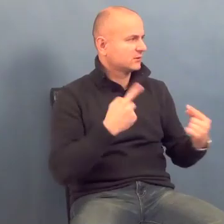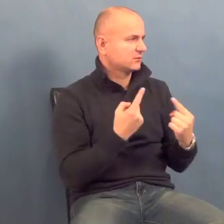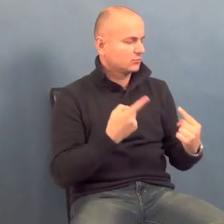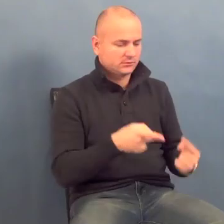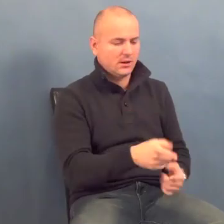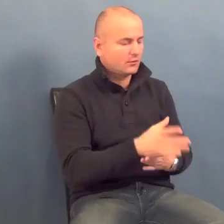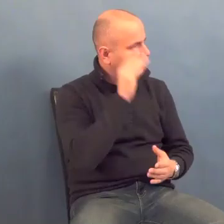Różne sytuacje.